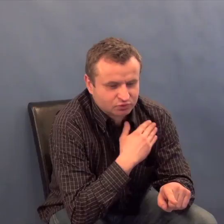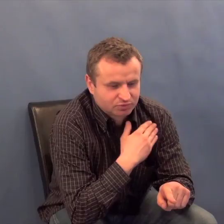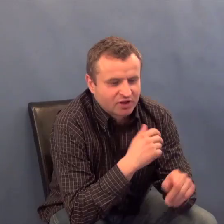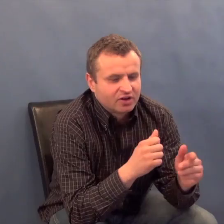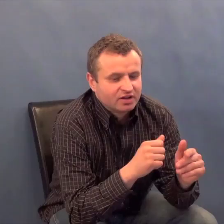Sobota.